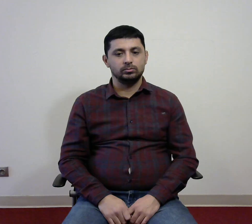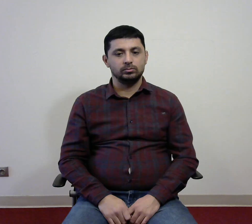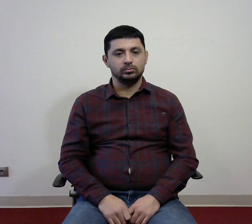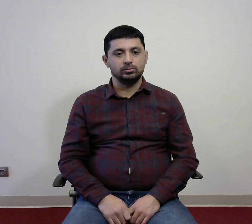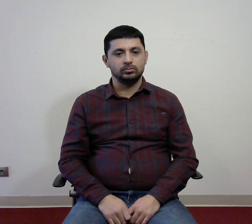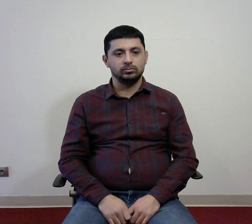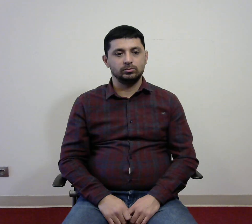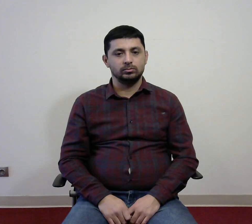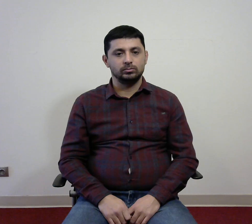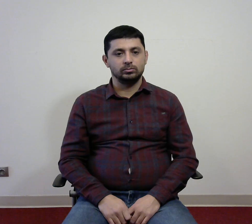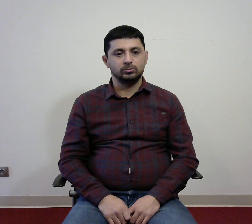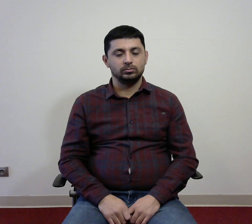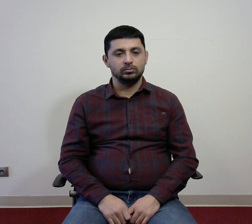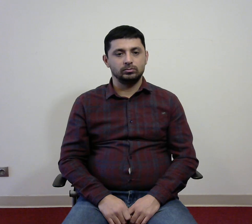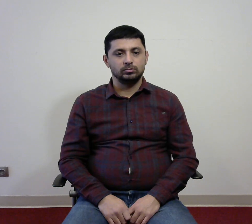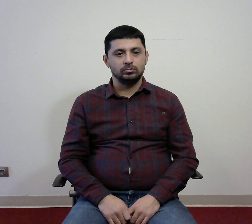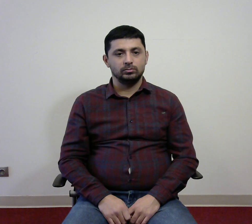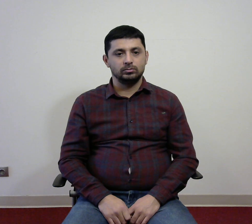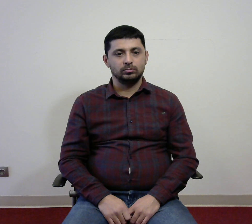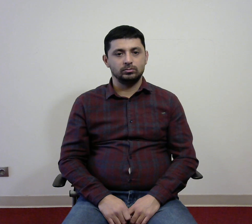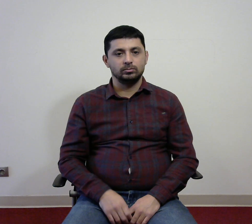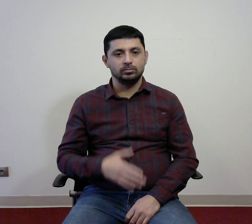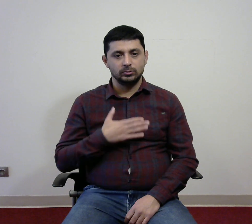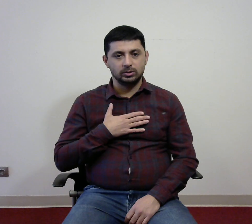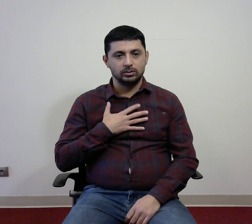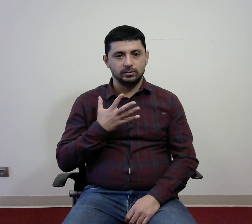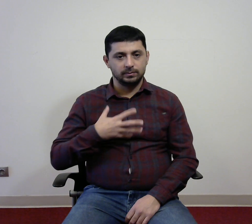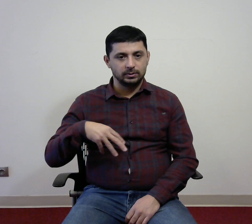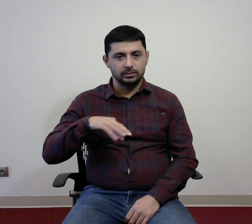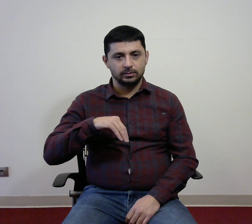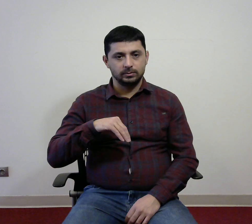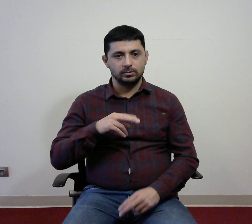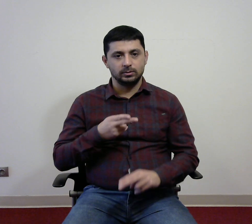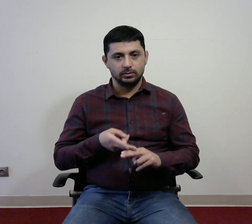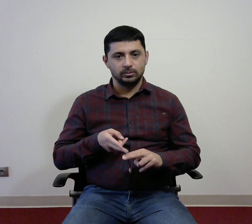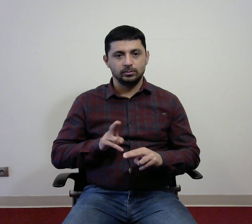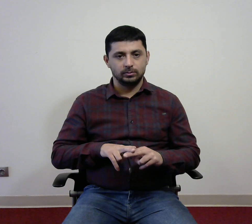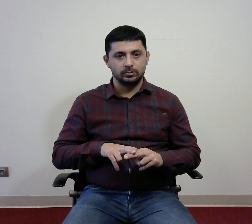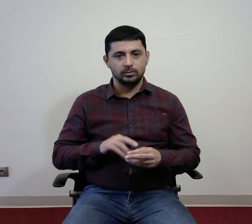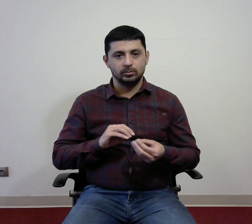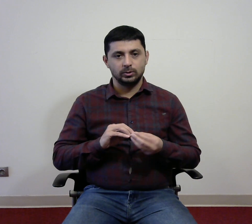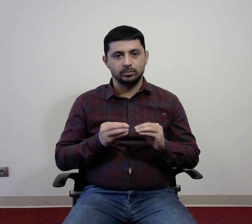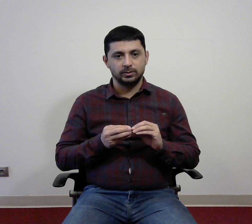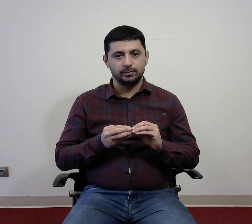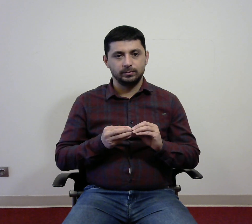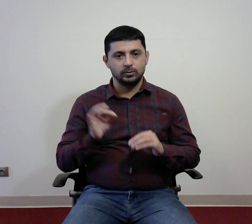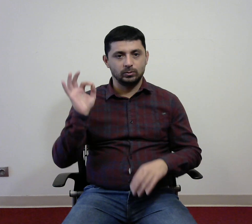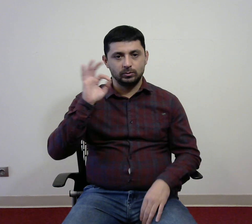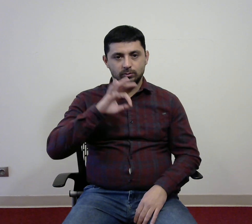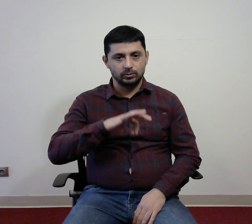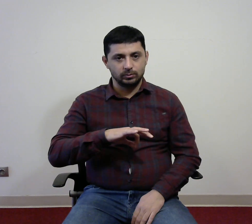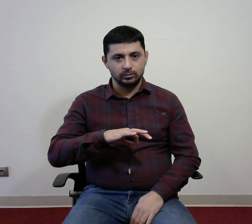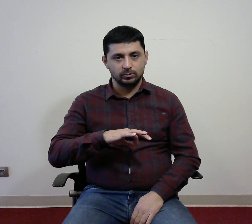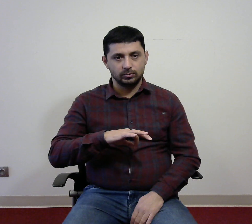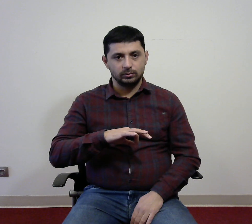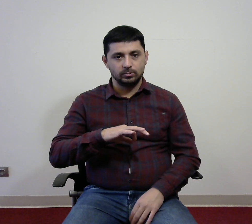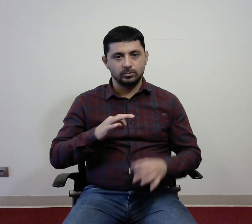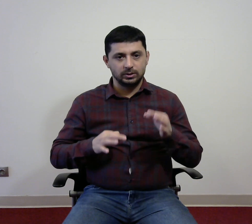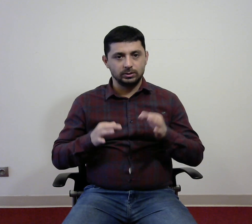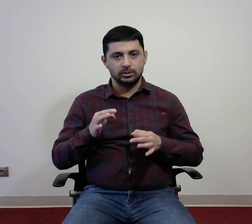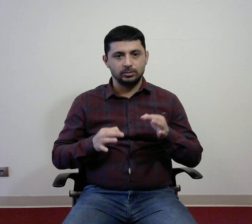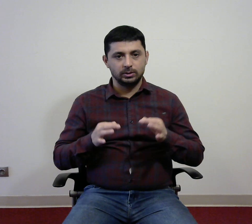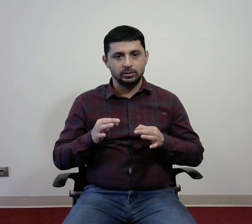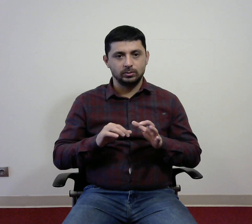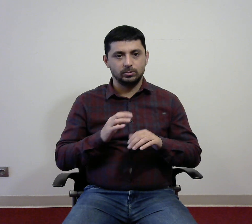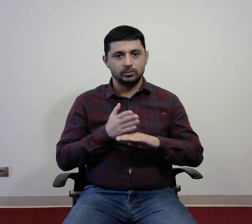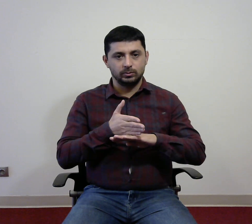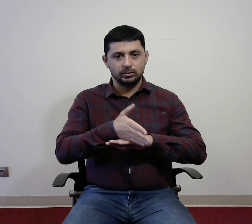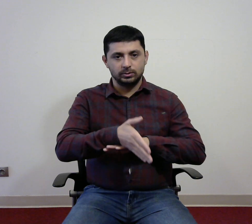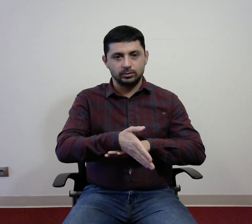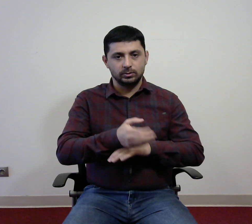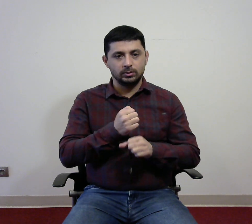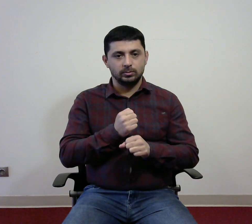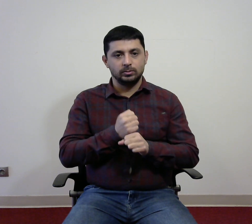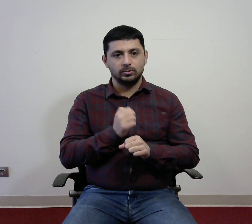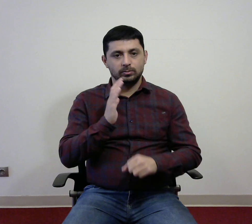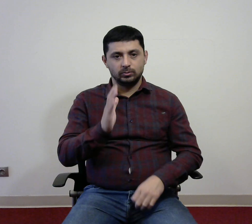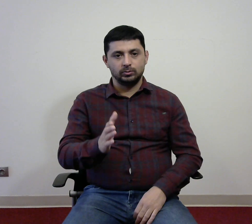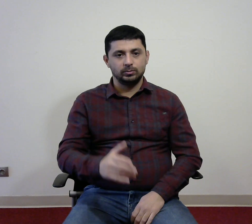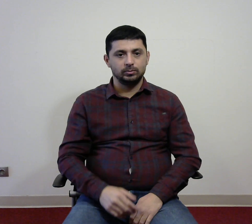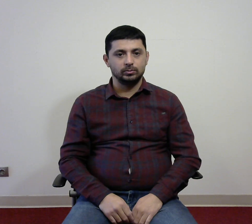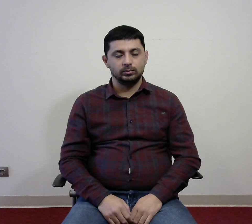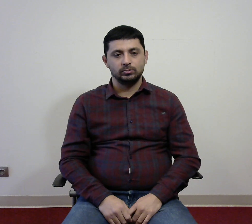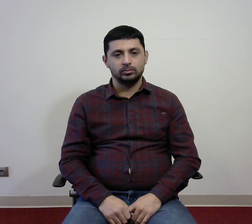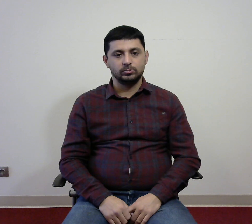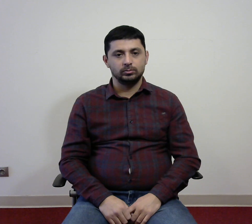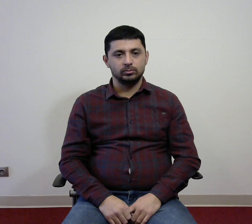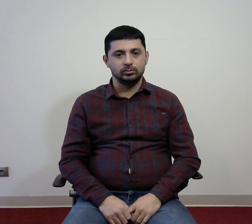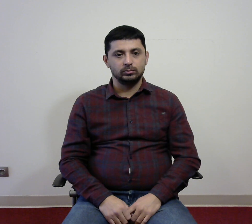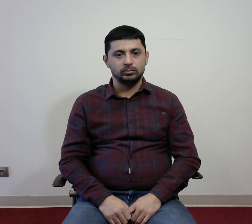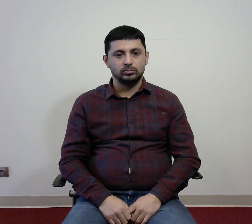Biz bu məsələ ilə bağlı məhkəməyə müraciət edəcəyik